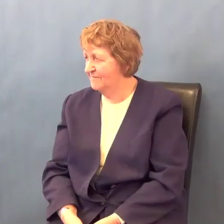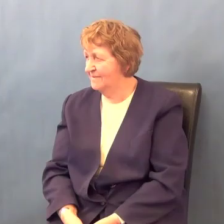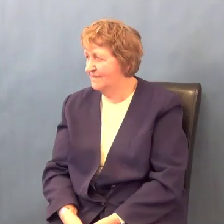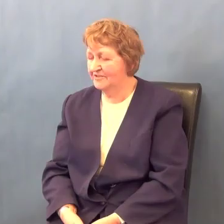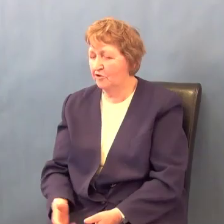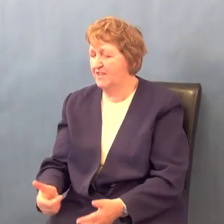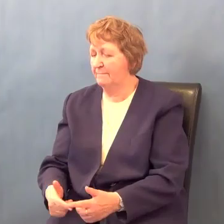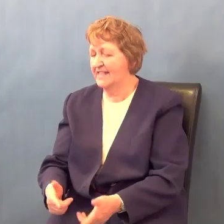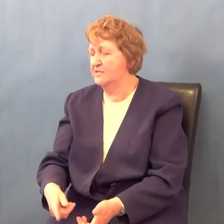To nie pasuje.